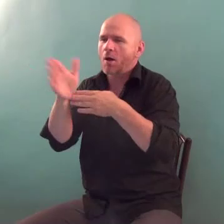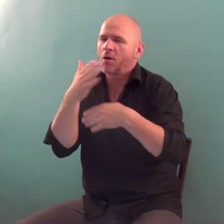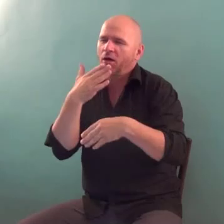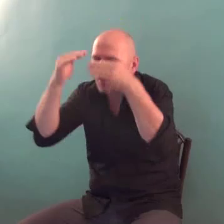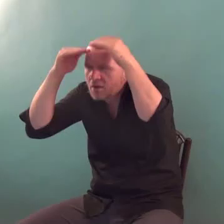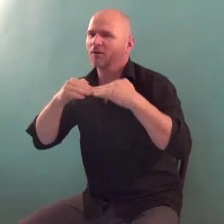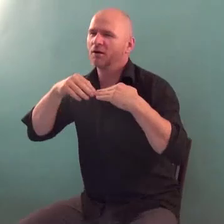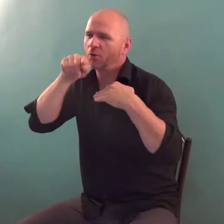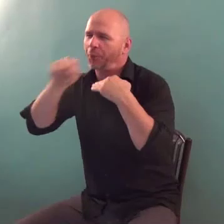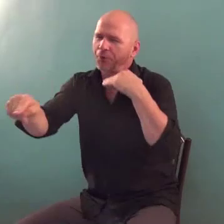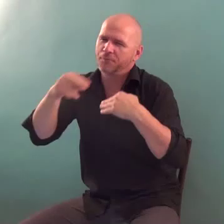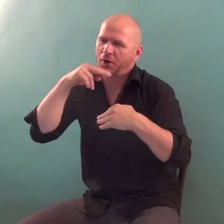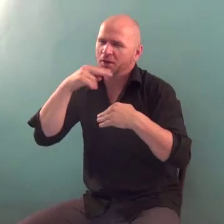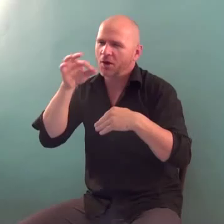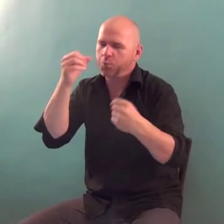Ryba nabiera wody do pyska, wychyla się z akwarium i opluwa kota wodą.